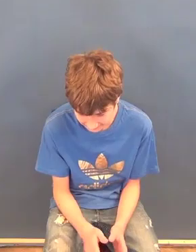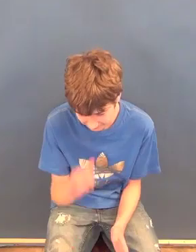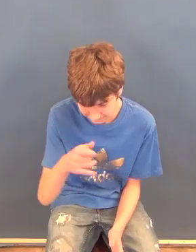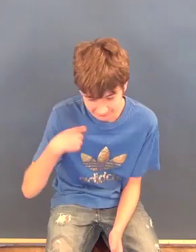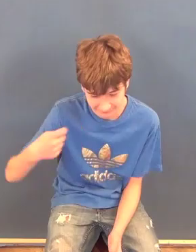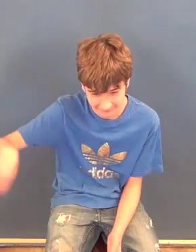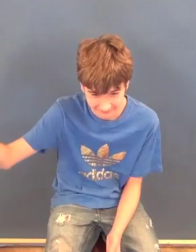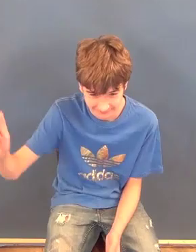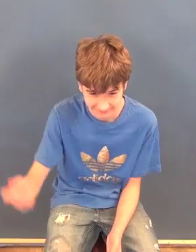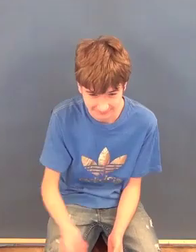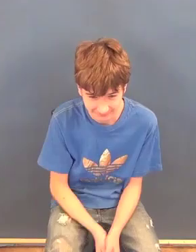Nie mogę, wyjeżdżam.